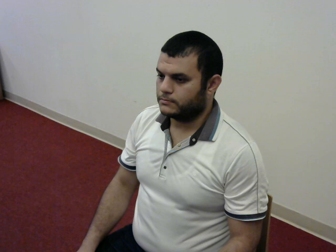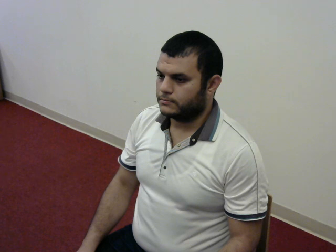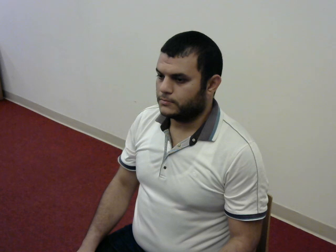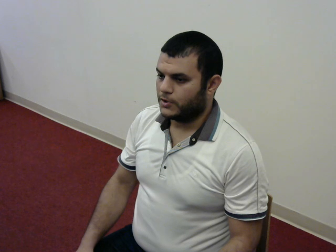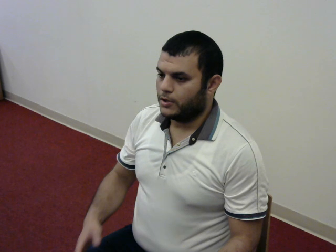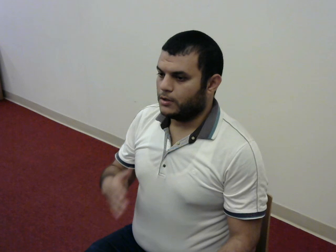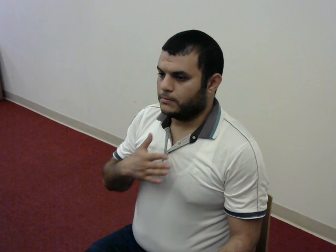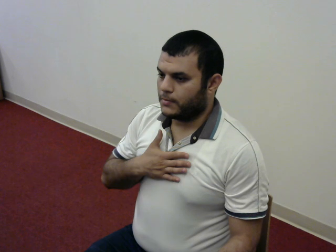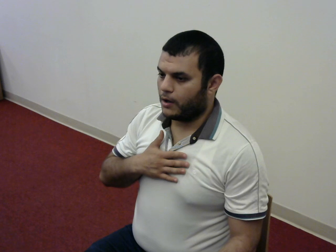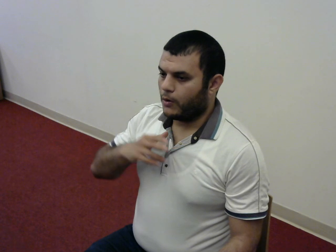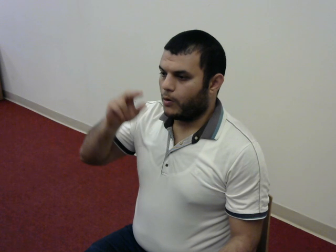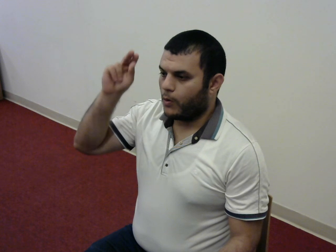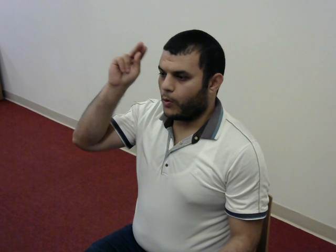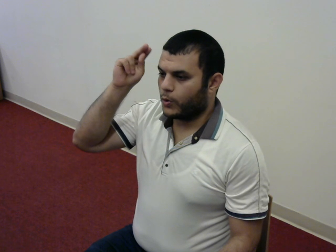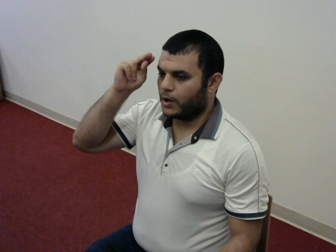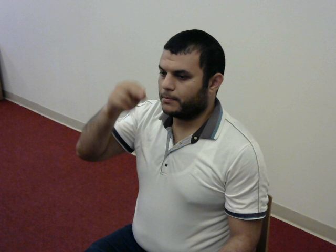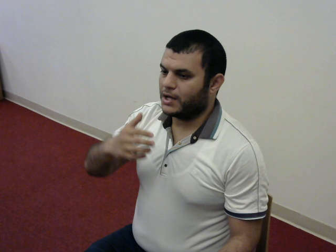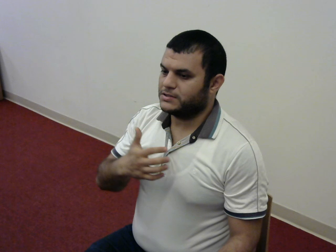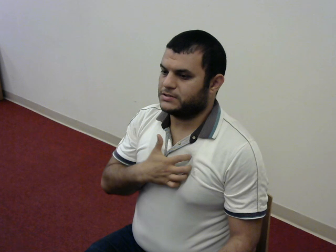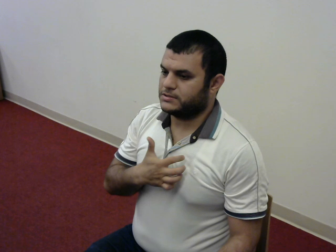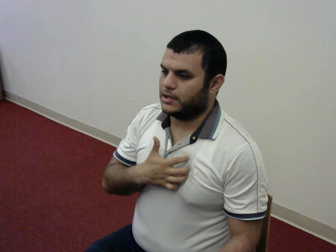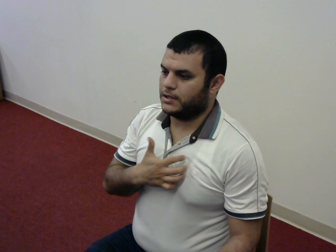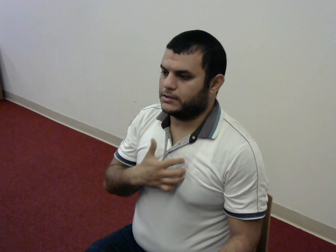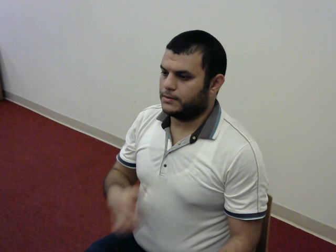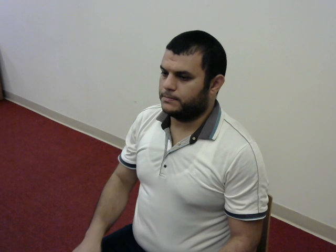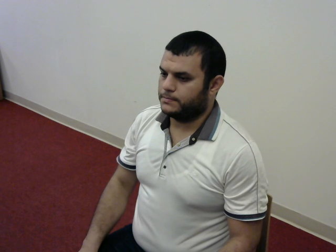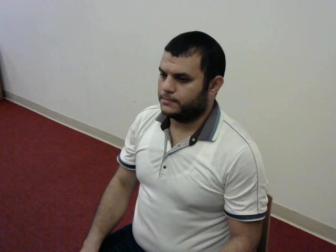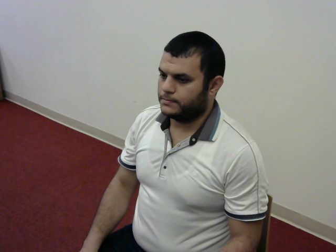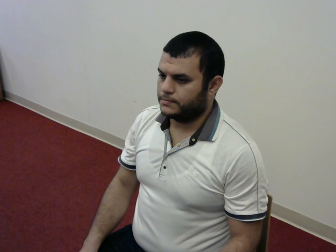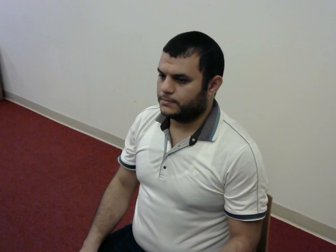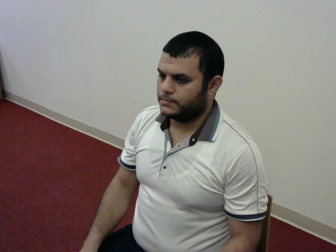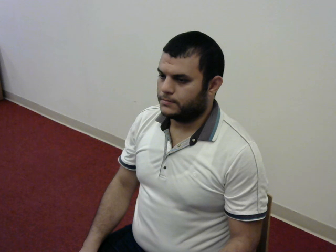Mən öyrənmək istəyirəm